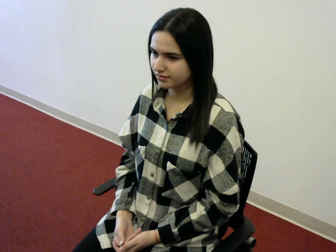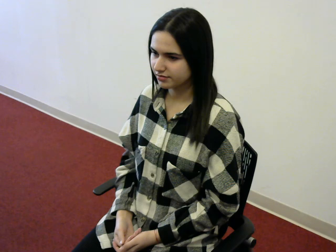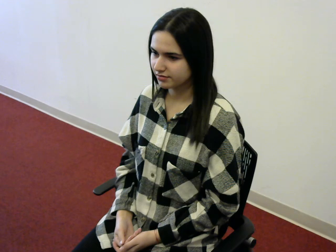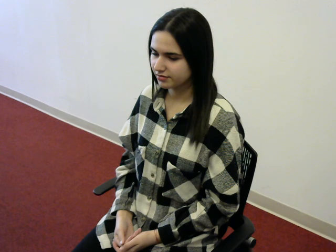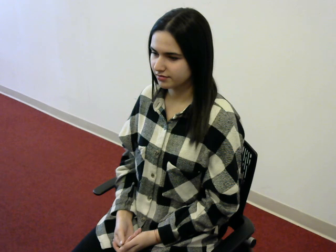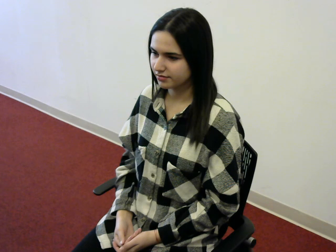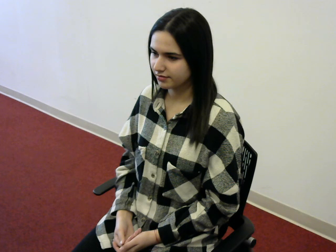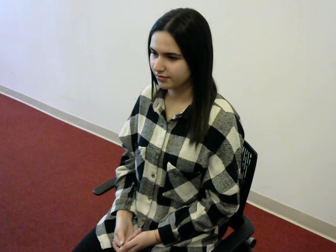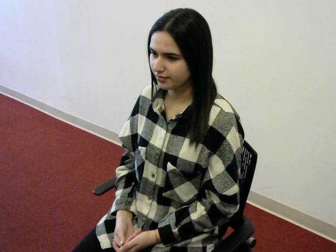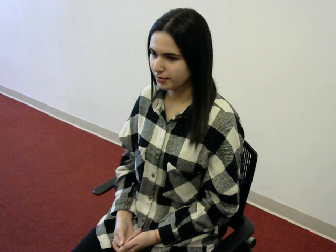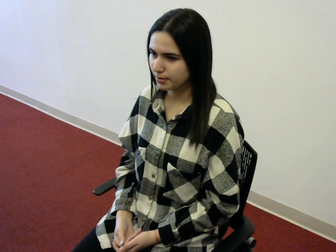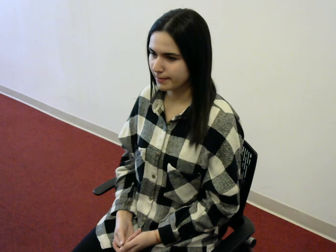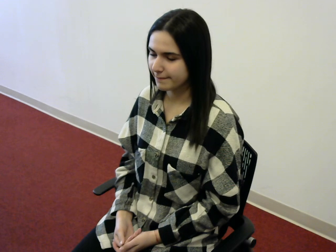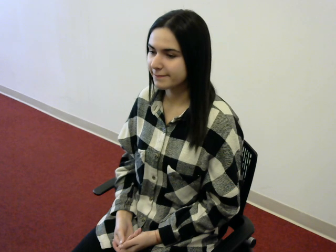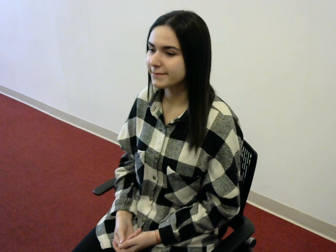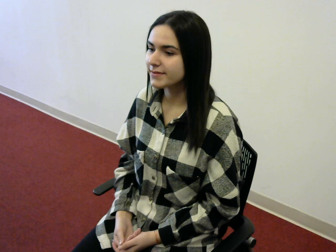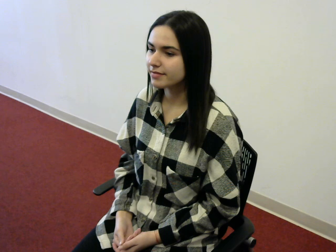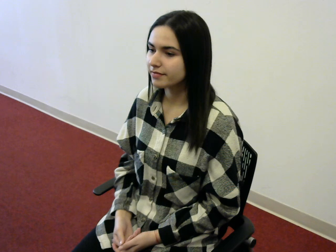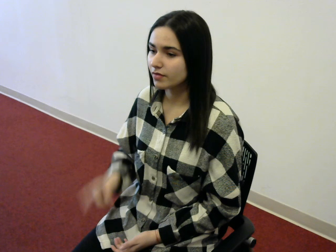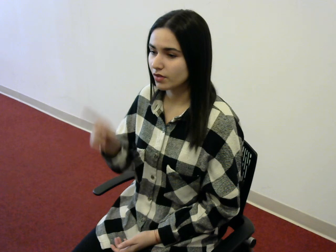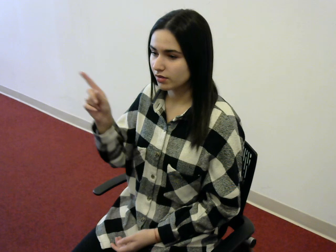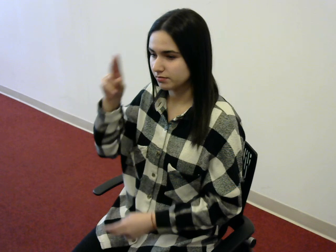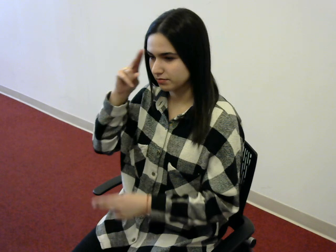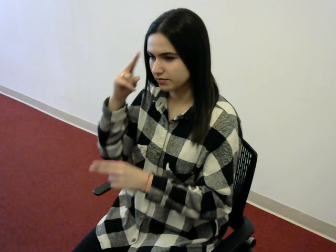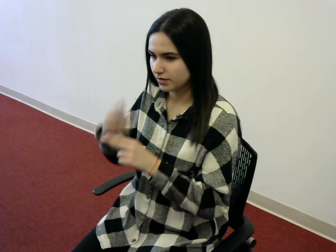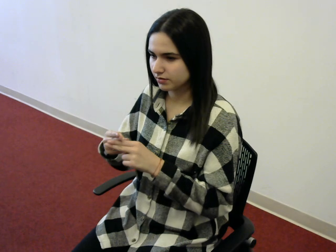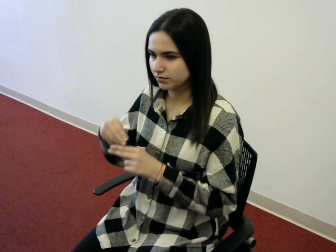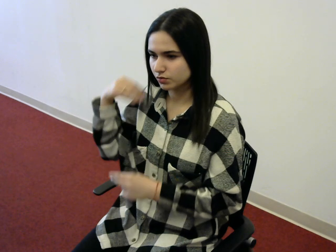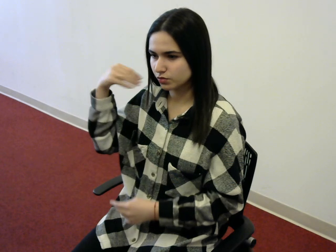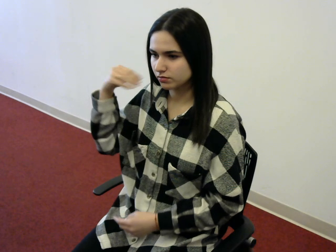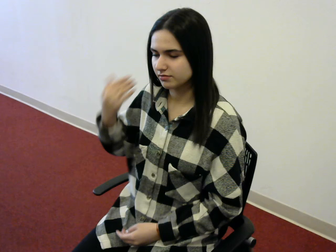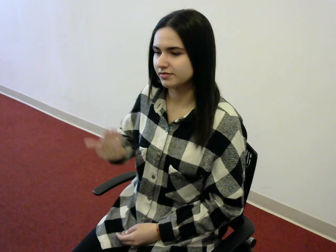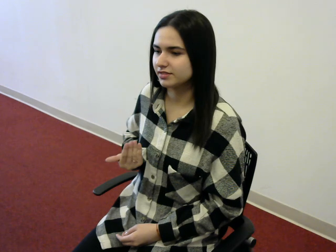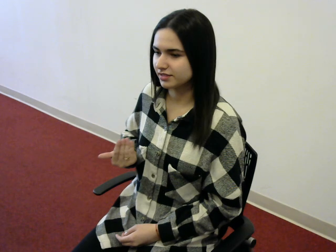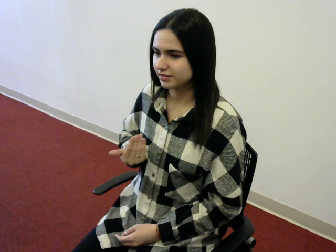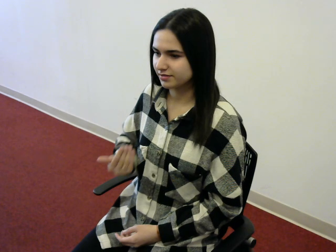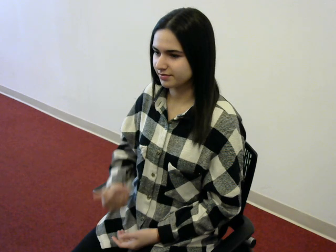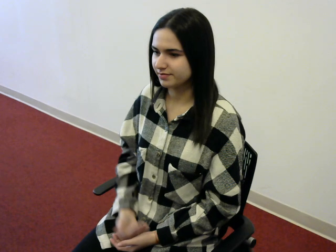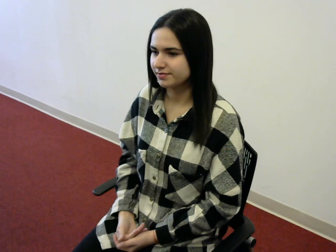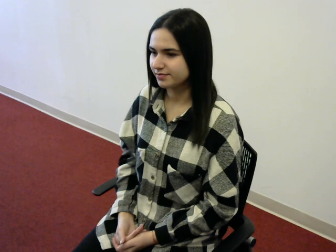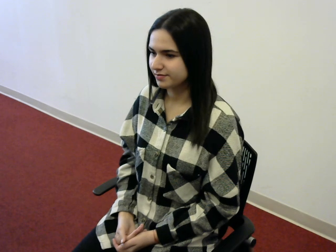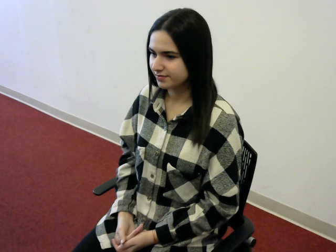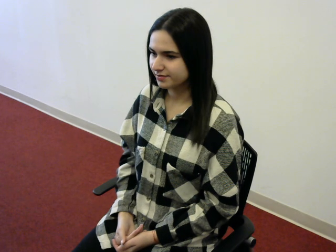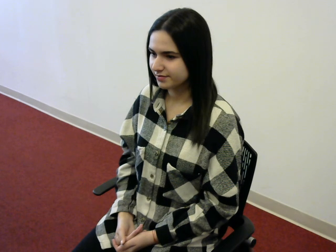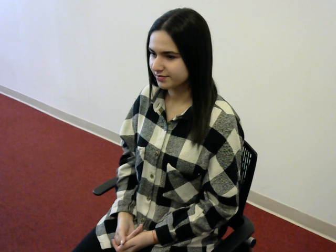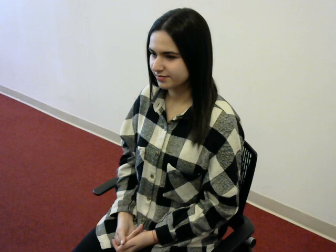Onun qardaşı Türkiyədə yaşayır